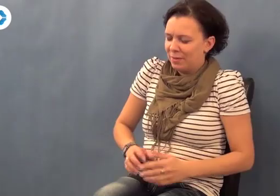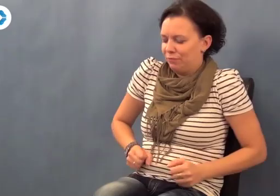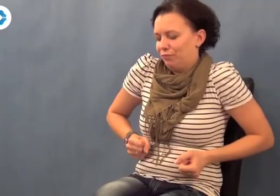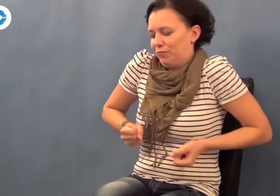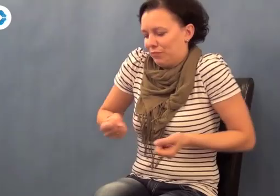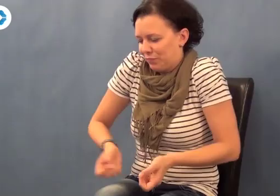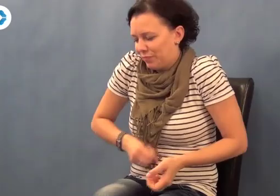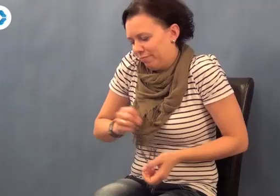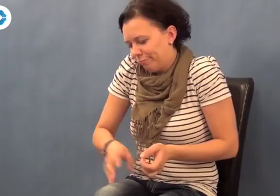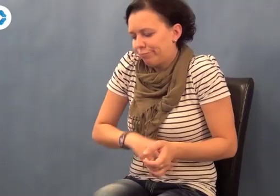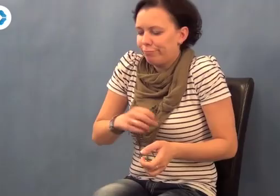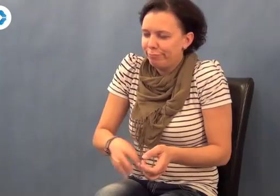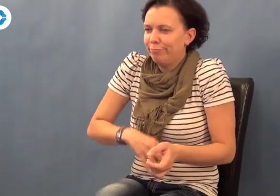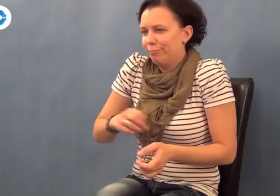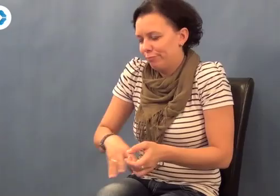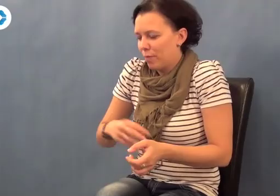Wysypuje je z kieszeni, wyjmuje, wyjmuje...